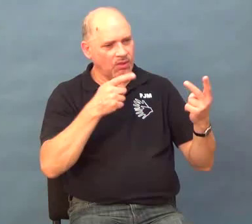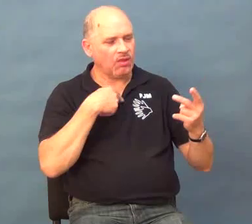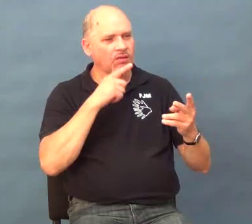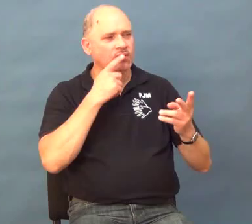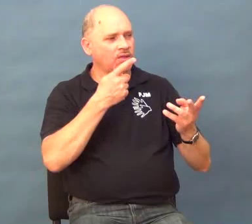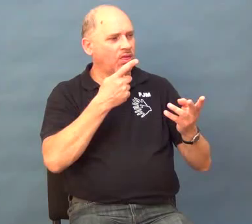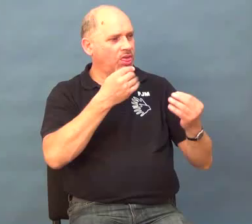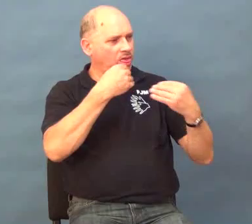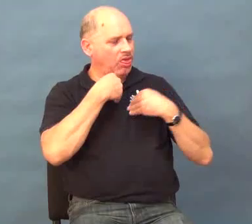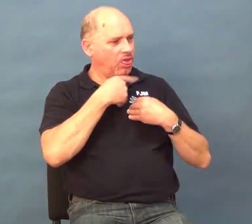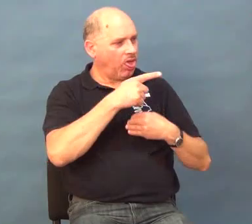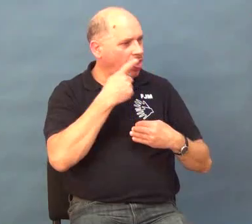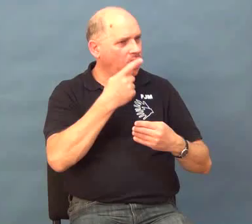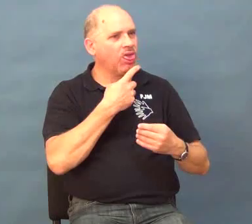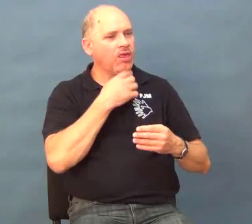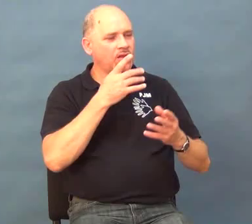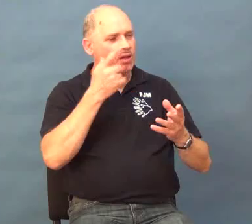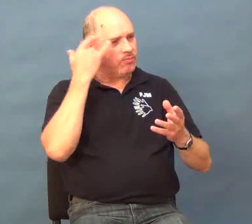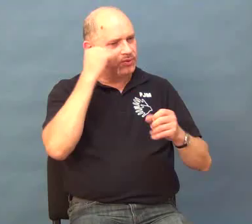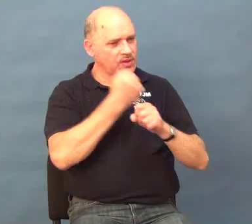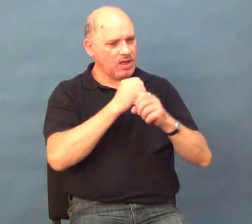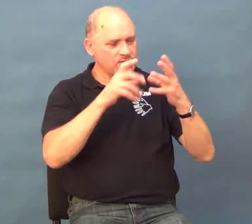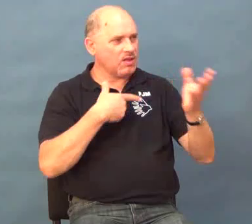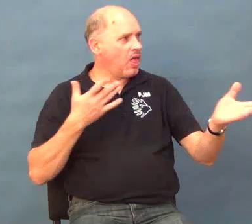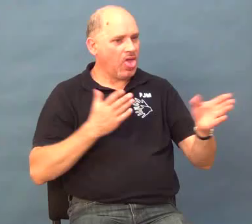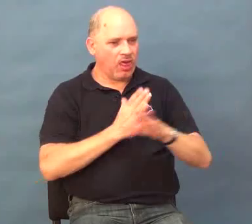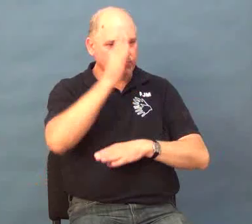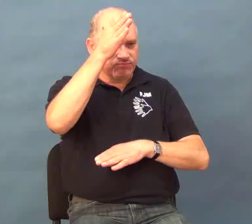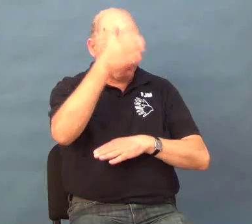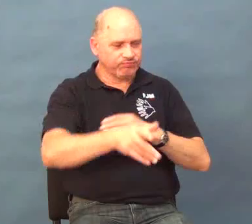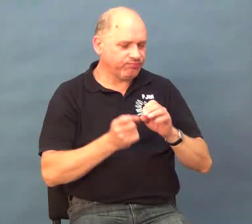Chłopak zagapia się i popełnia błąd wjeżdżając na duży kamień.